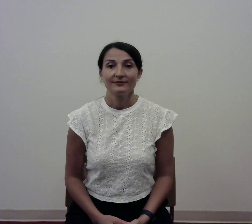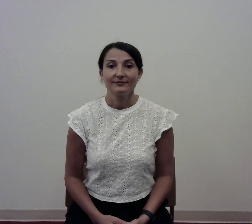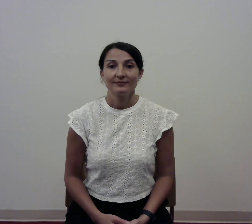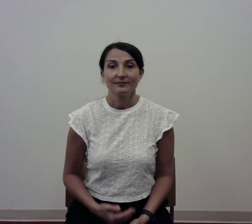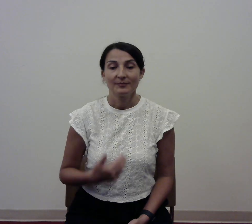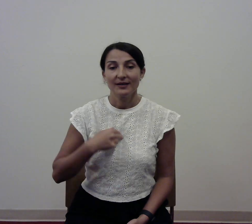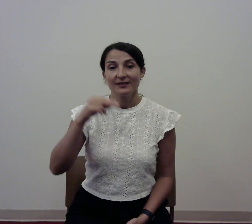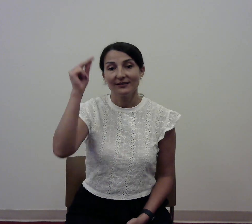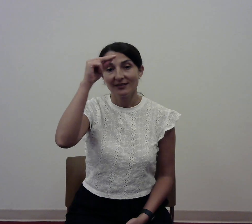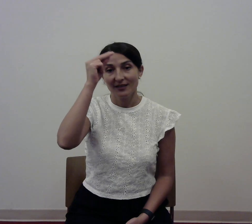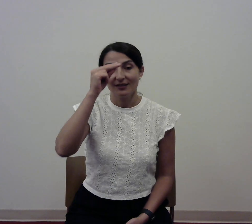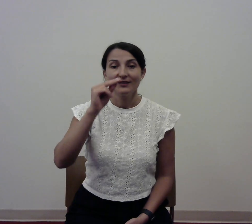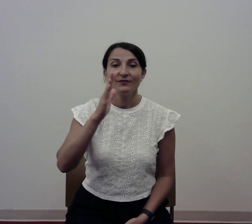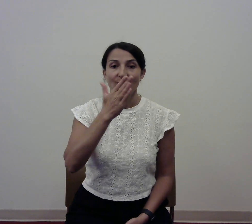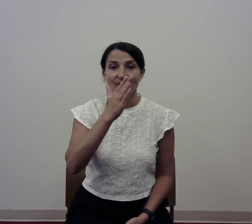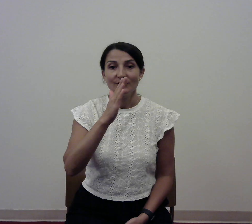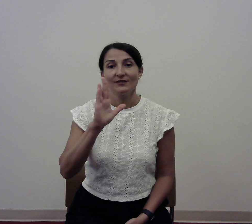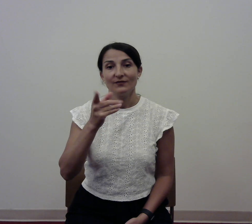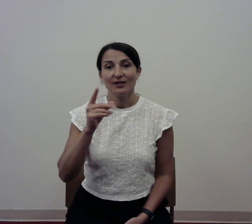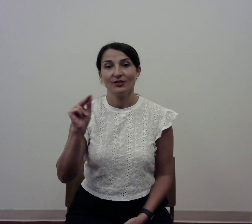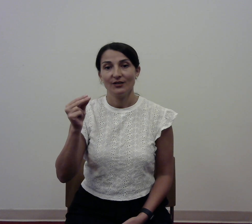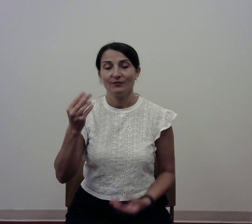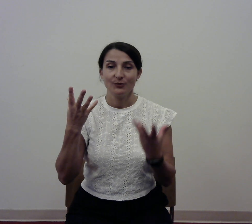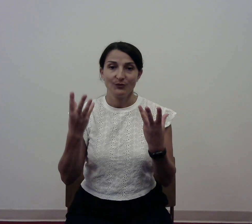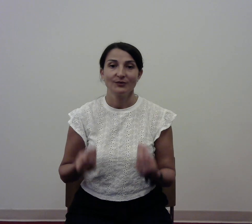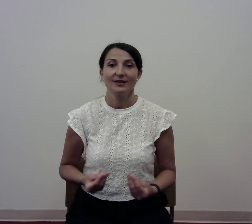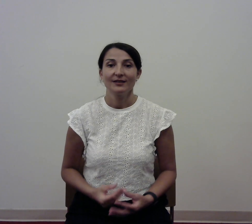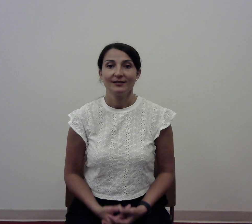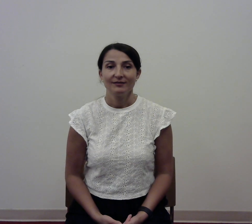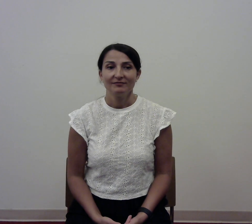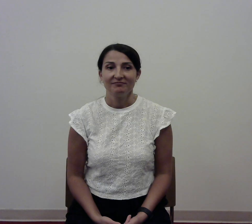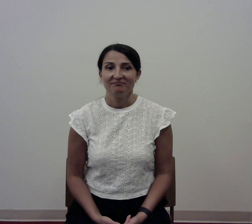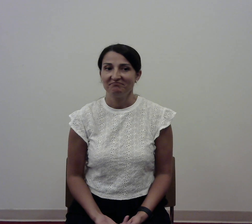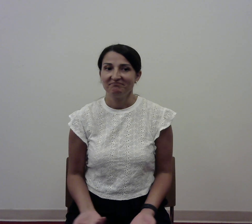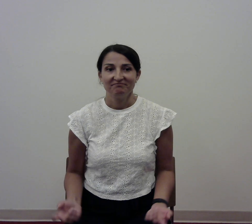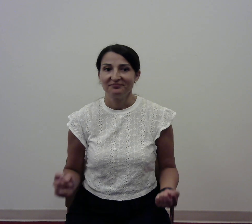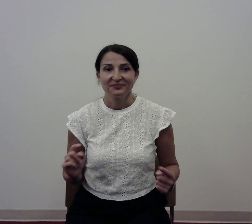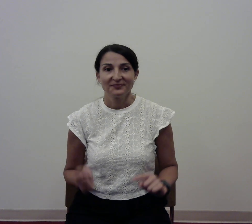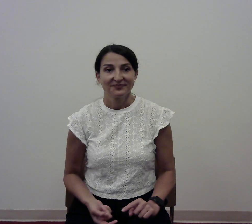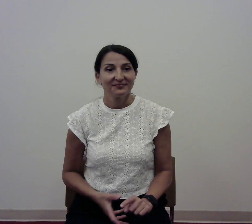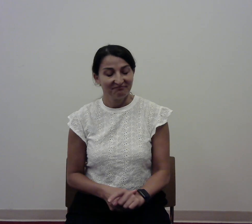Mənim dərslərim 2-ci və 4-cü günlərdir